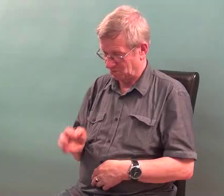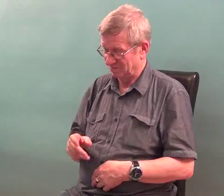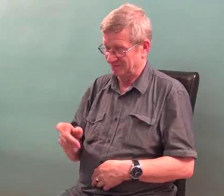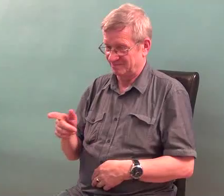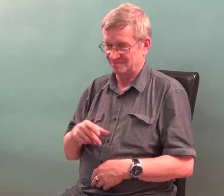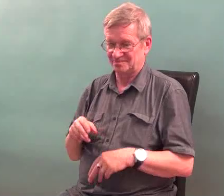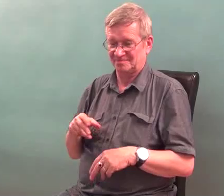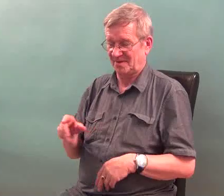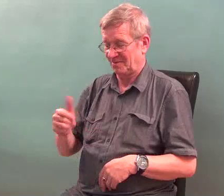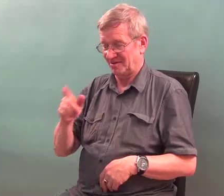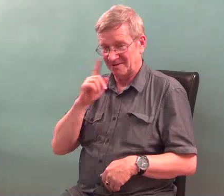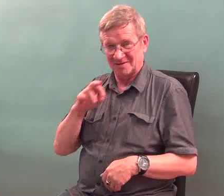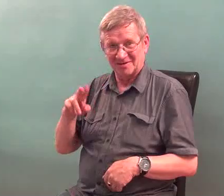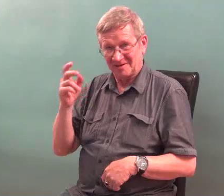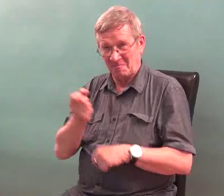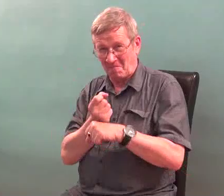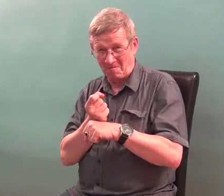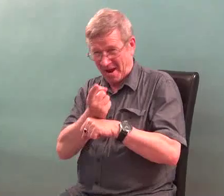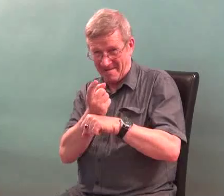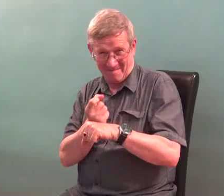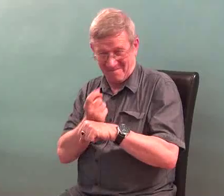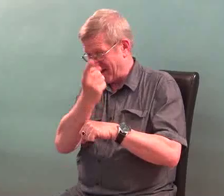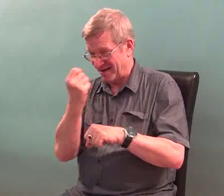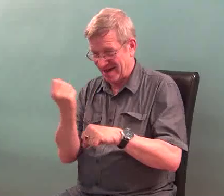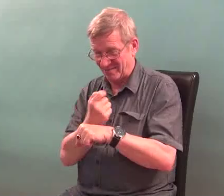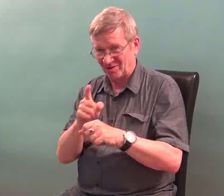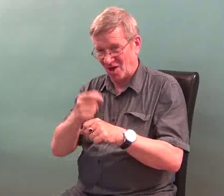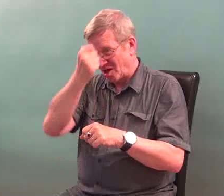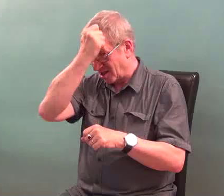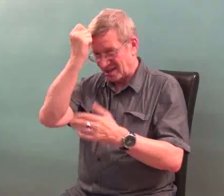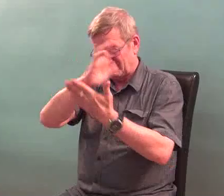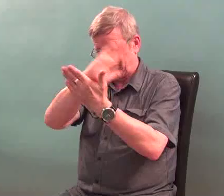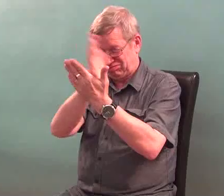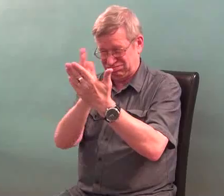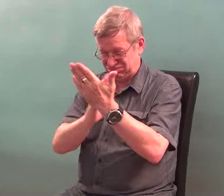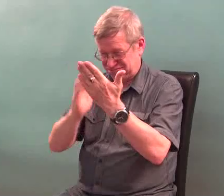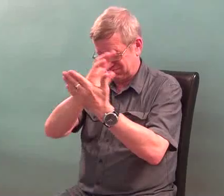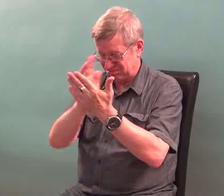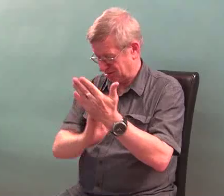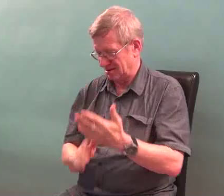Najpierw chłopak idzie i rzuca kamieniami w okna, rozbijając je.